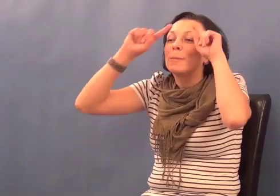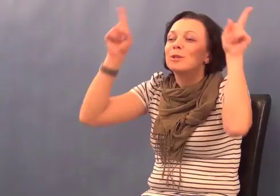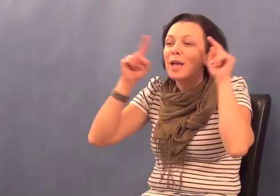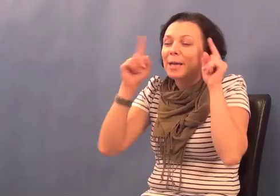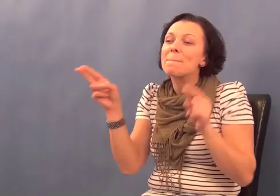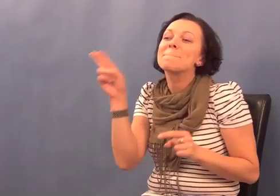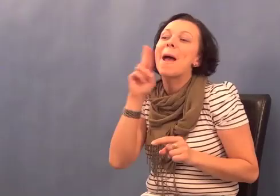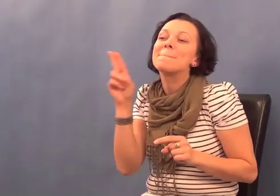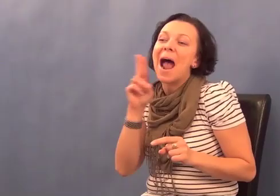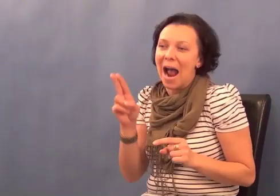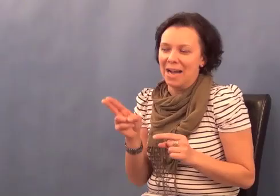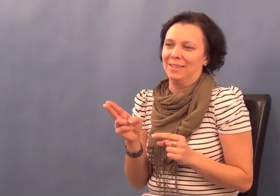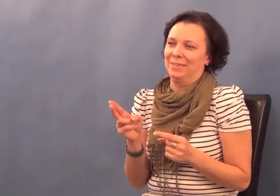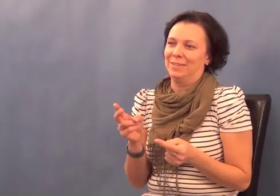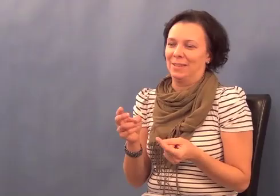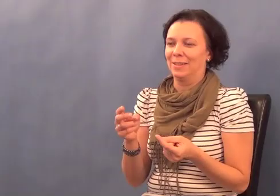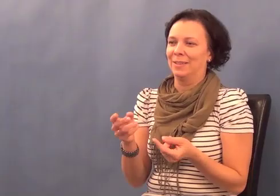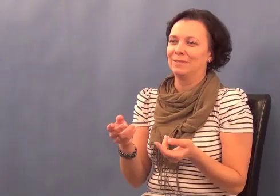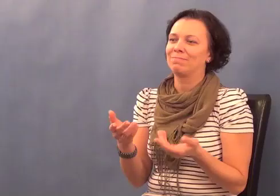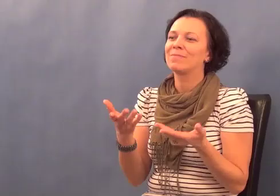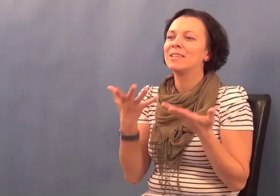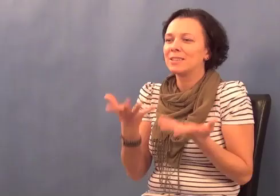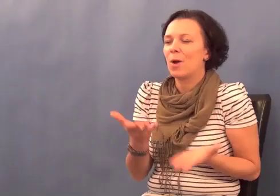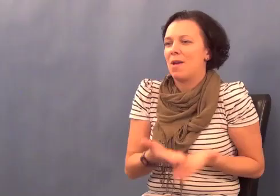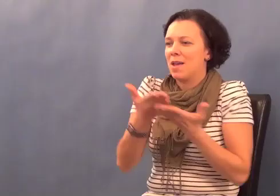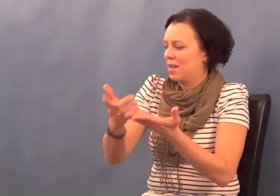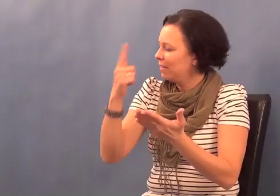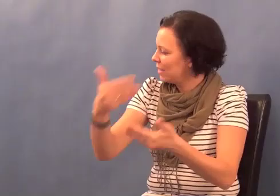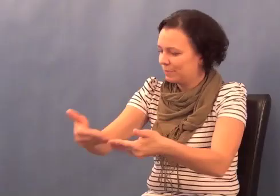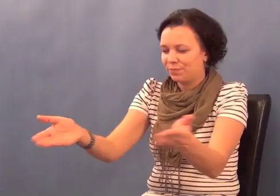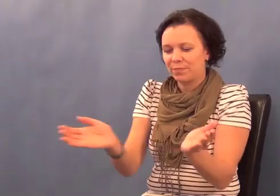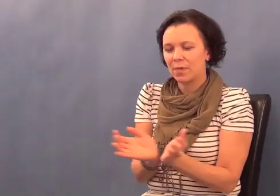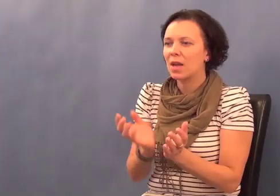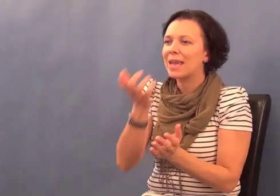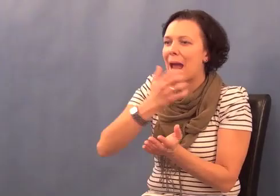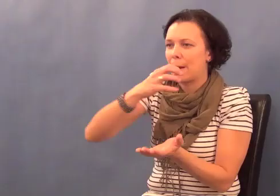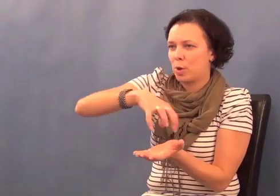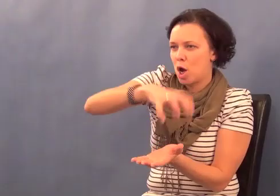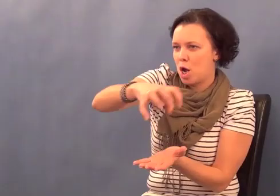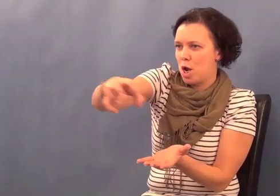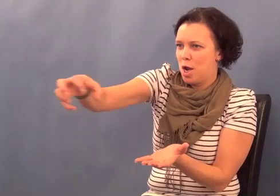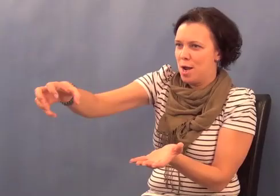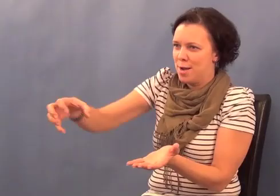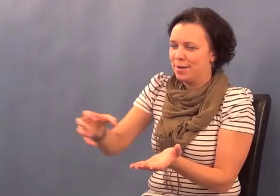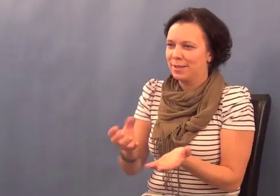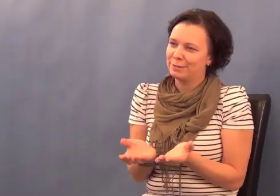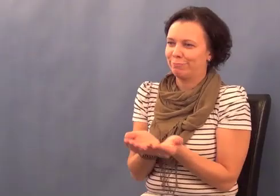Mama myszka chciała postawić okrągłą miskę wypełnioną jabłkami.